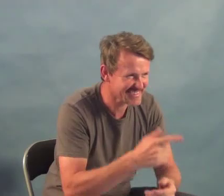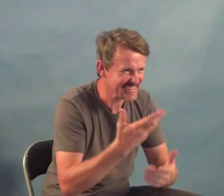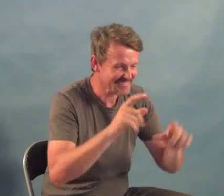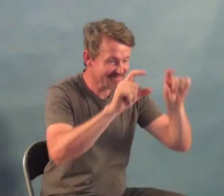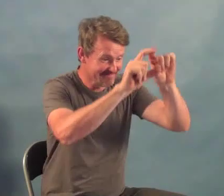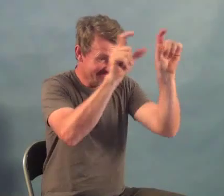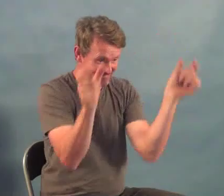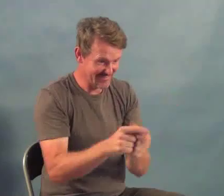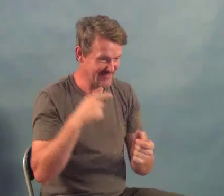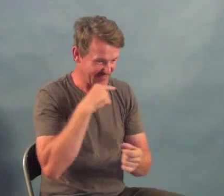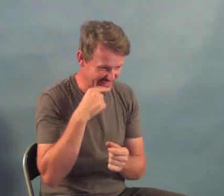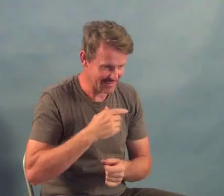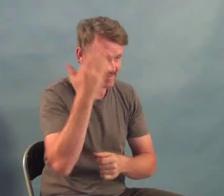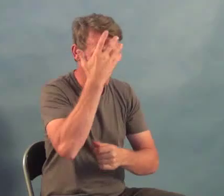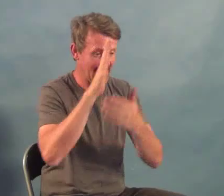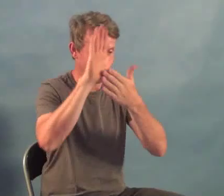Znak z czerwoną obwódką i czarnym tłem.